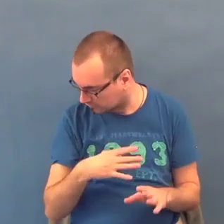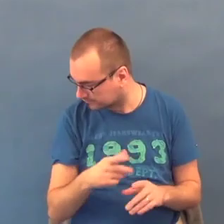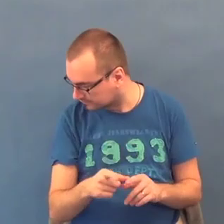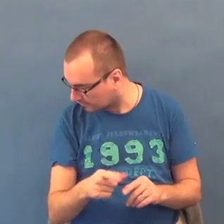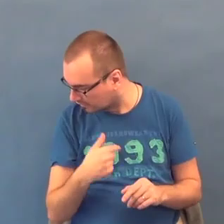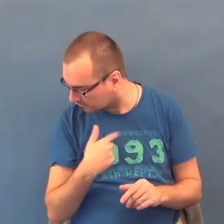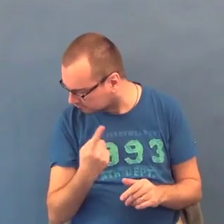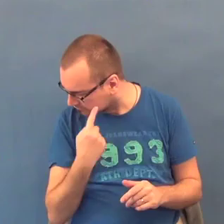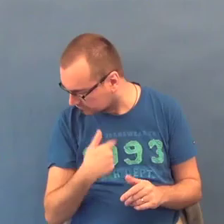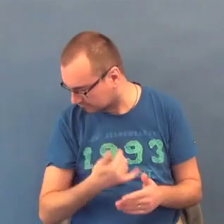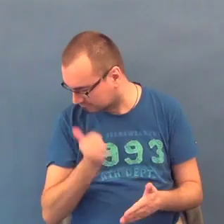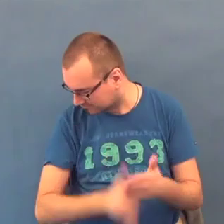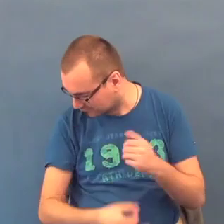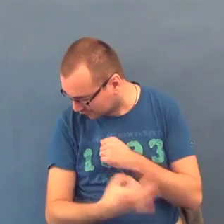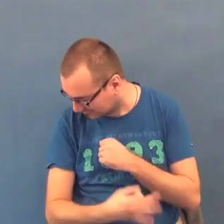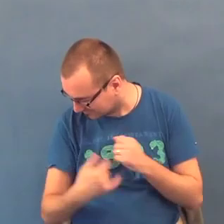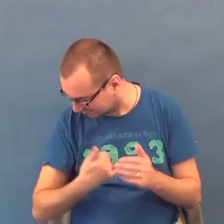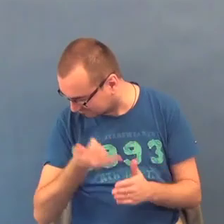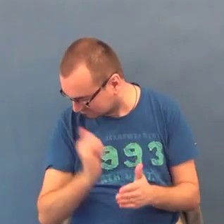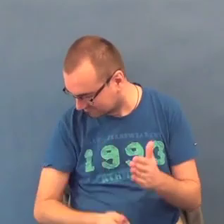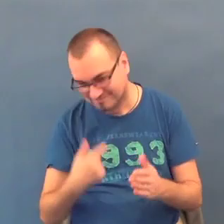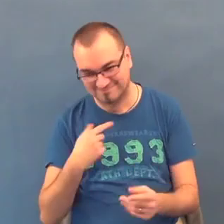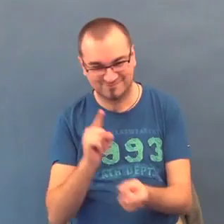Ja myślę, że opuszczę studia i spotkam się z tobą.